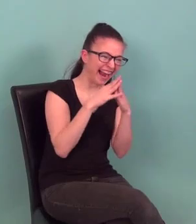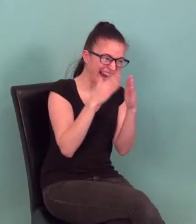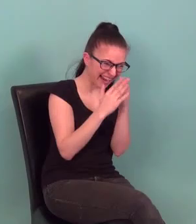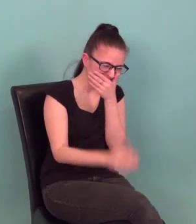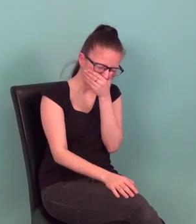W domu.